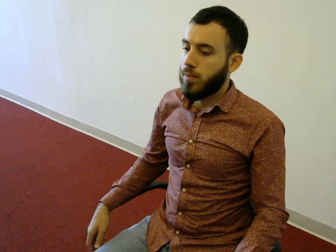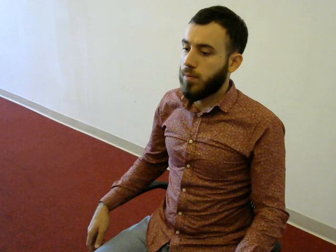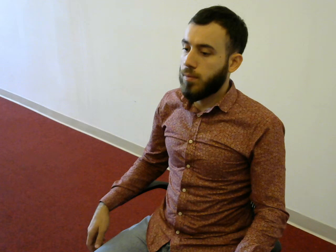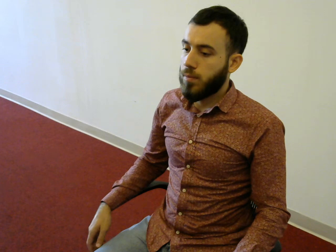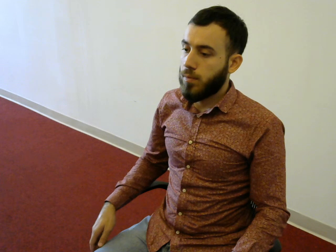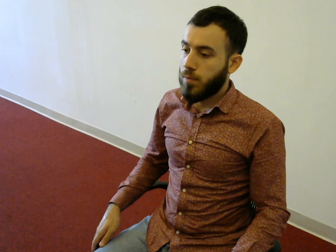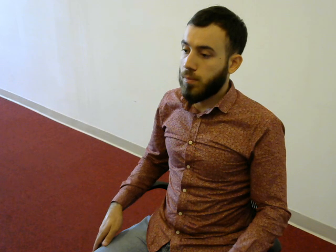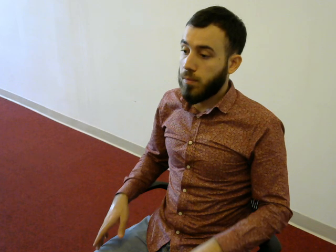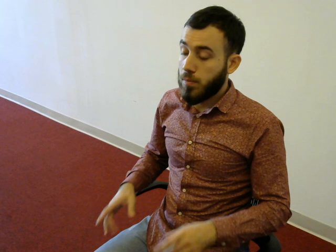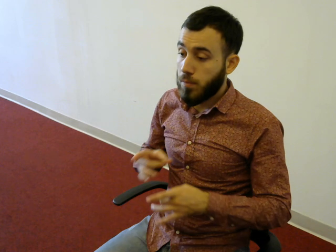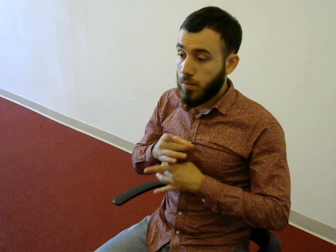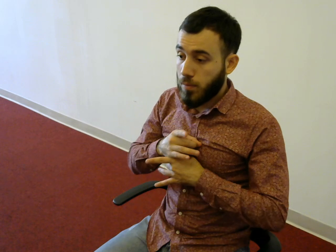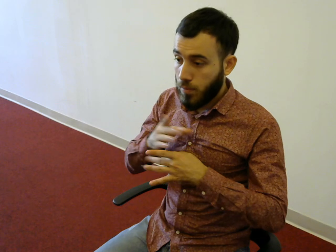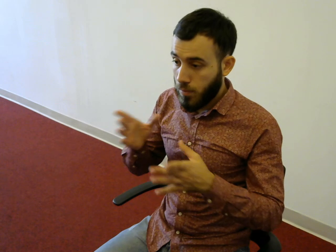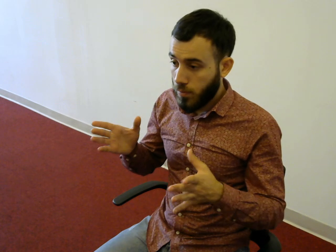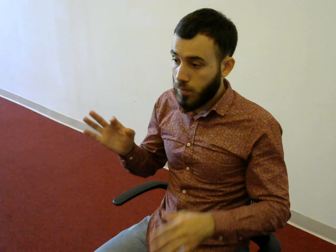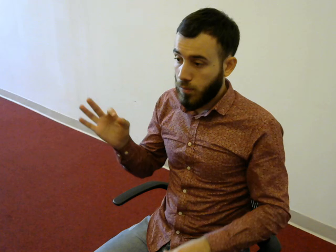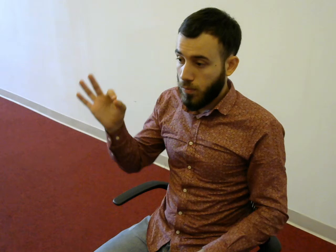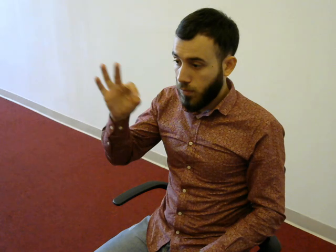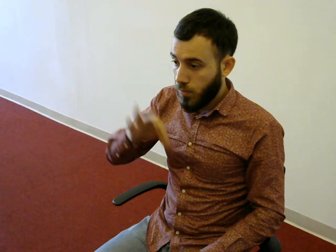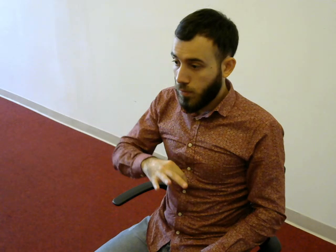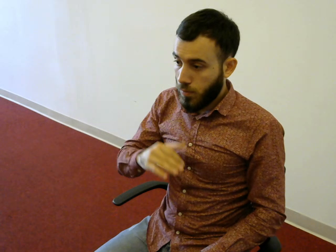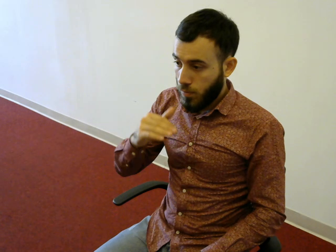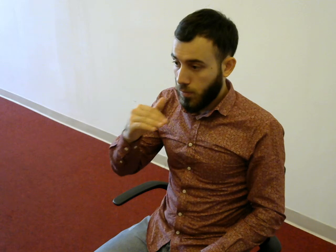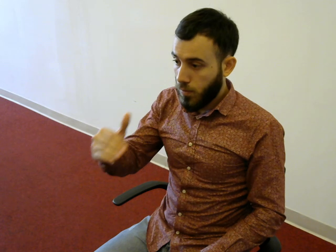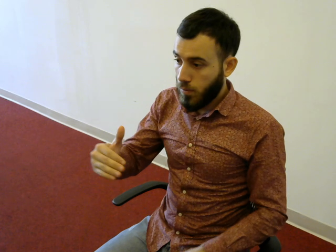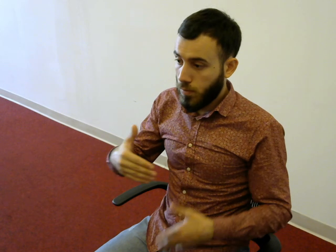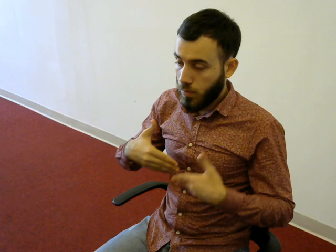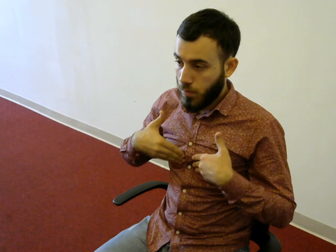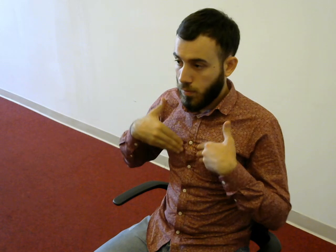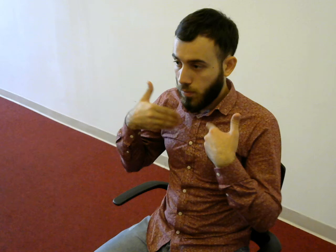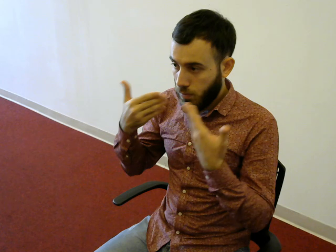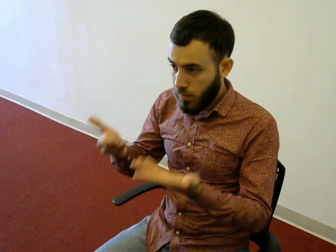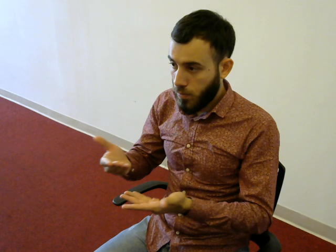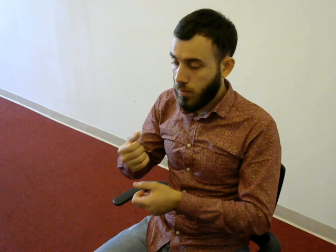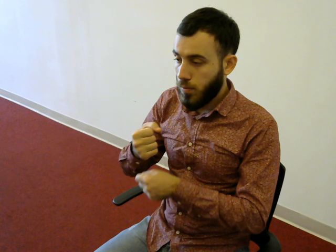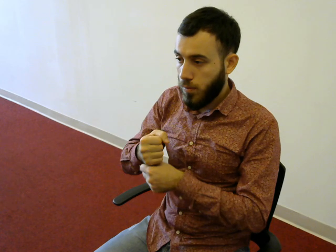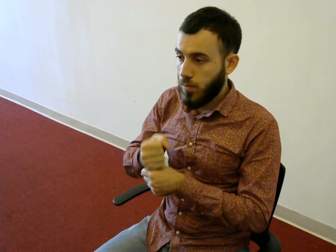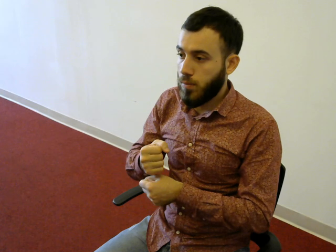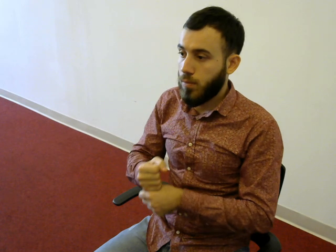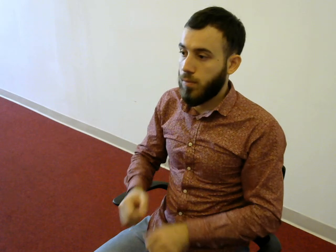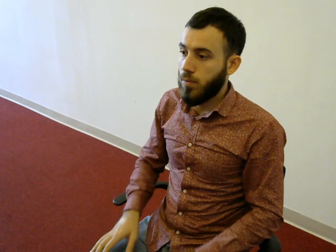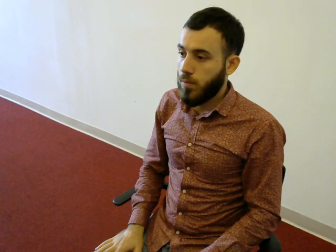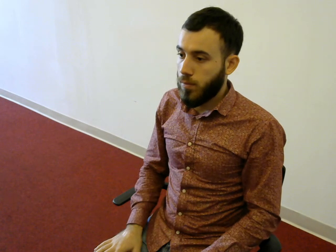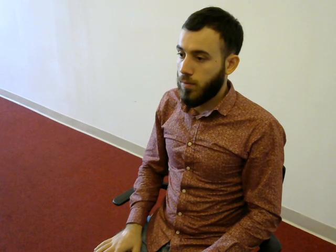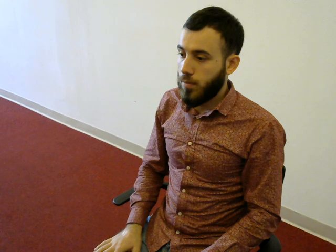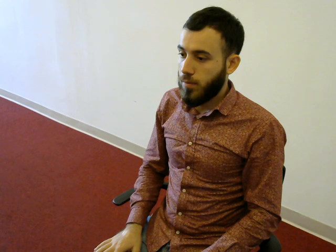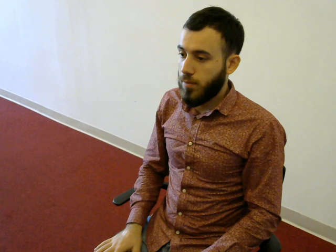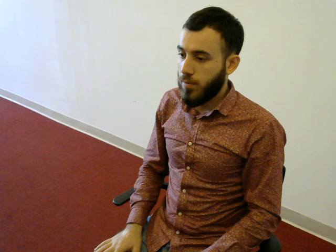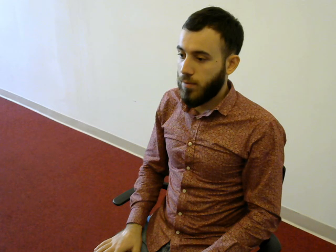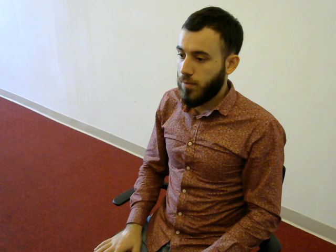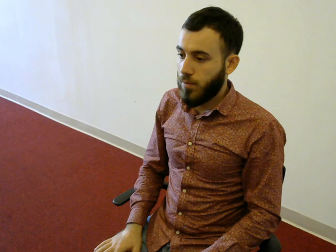Bayram münasibətilə sizi təbrik edirəm